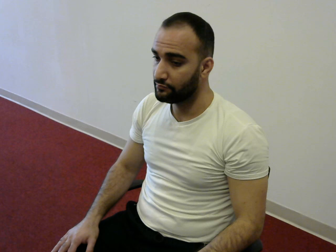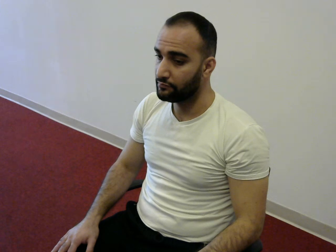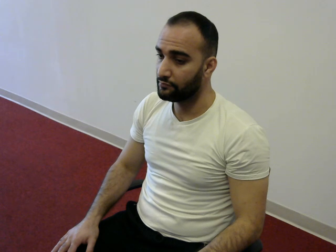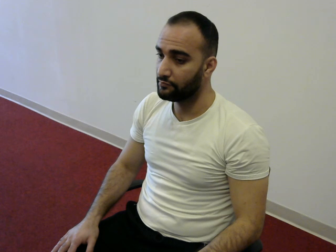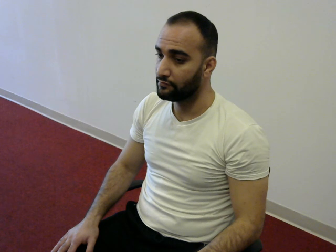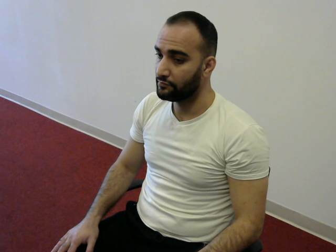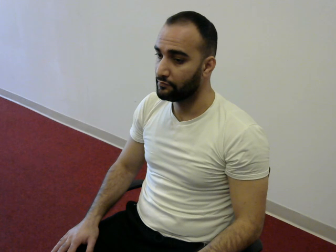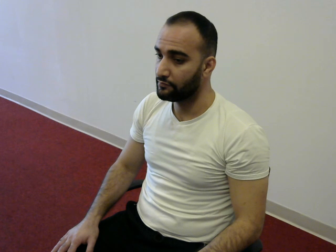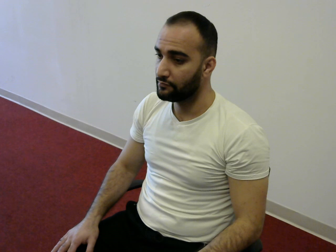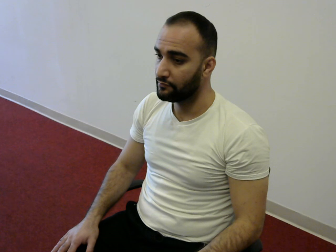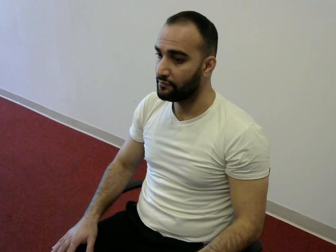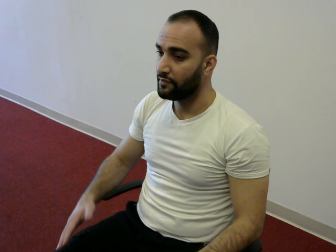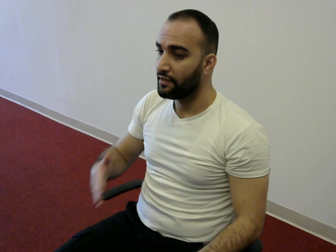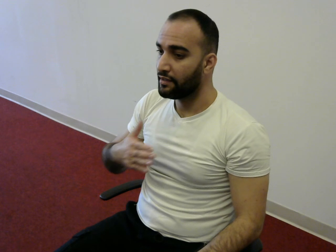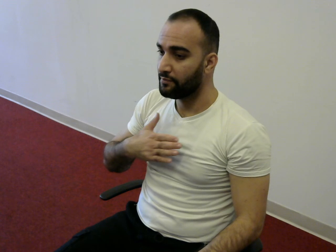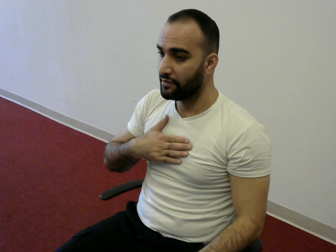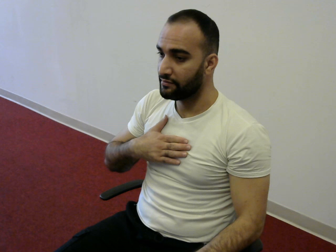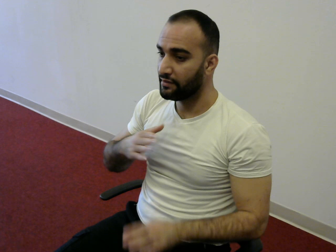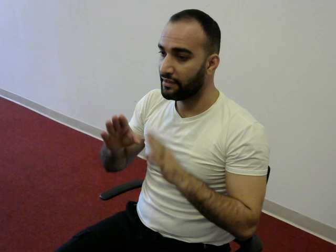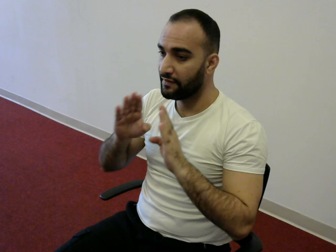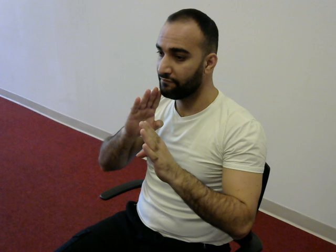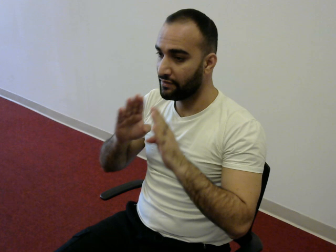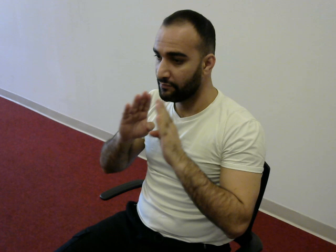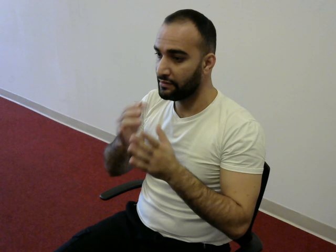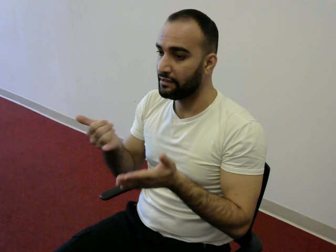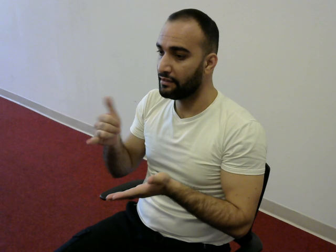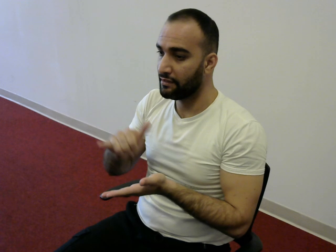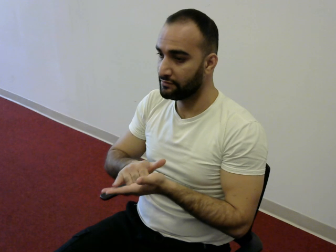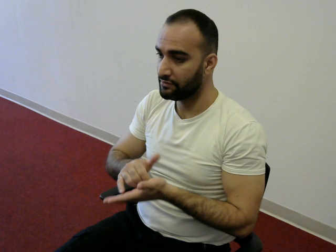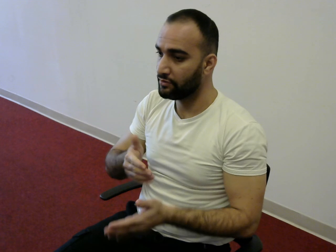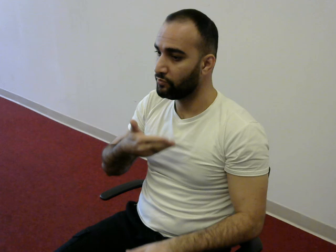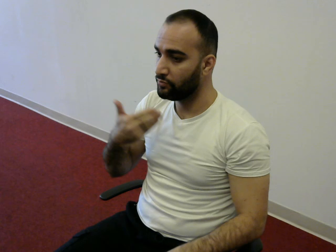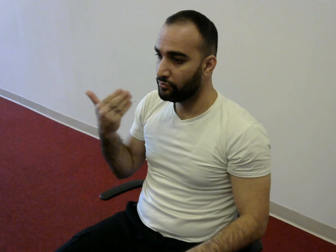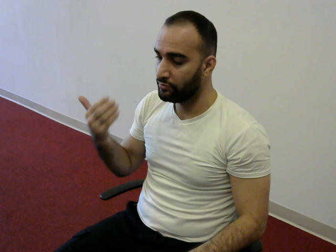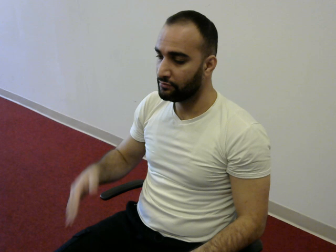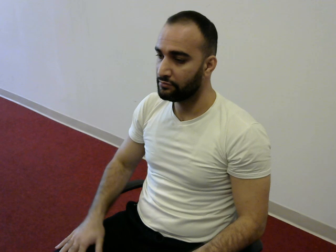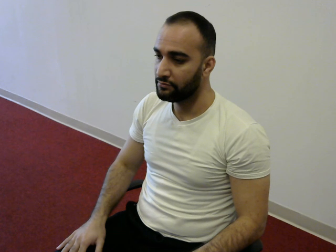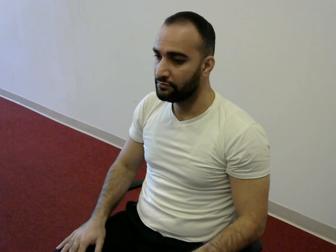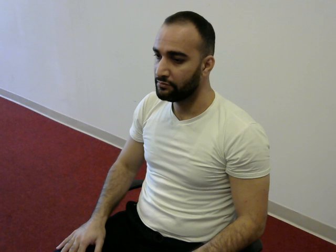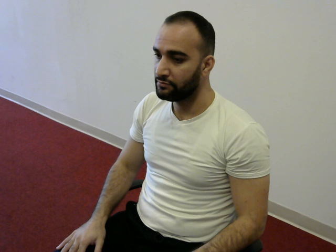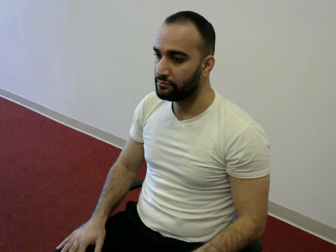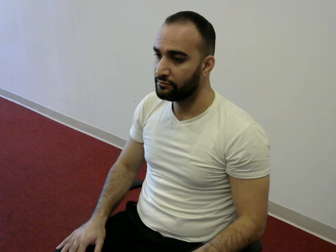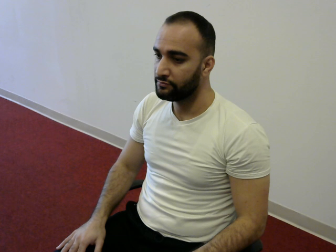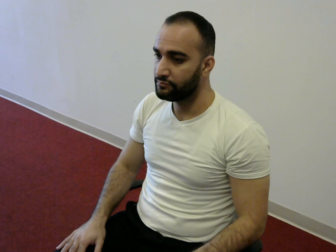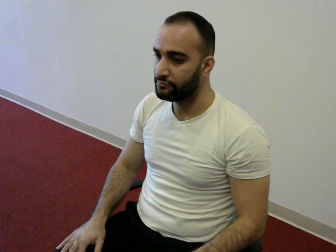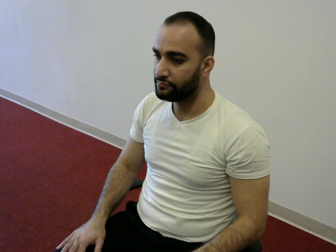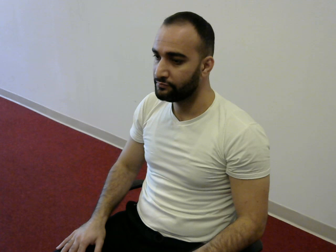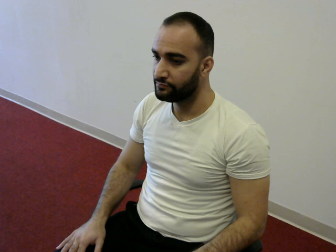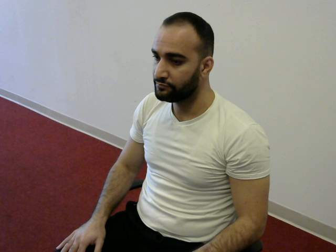Mənim Facebook hesabım yoxdur